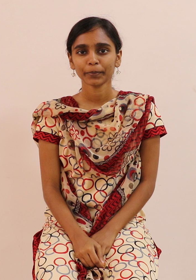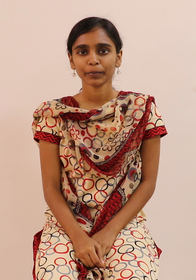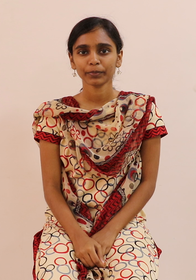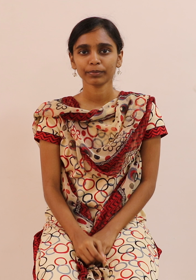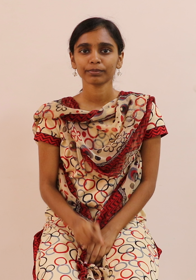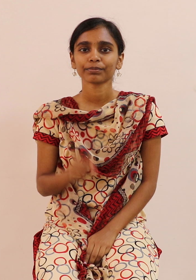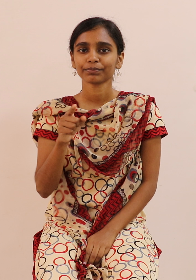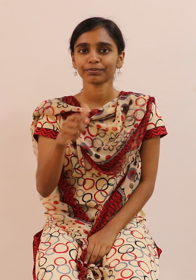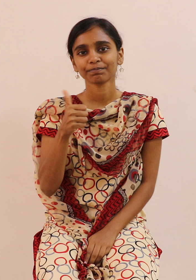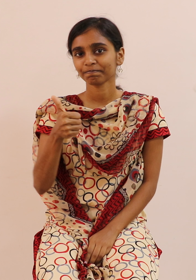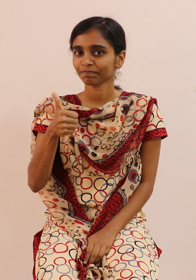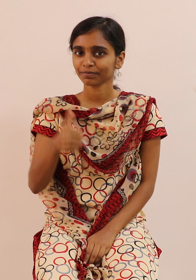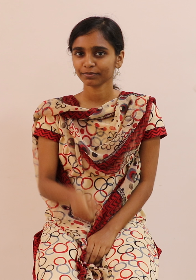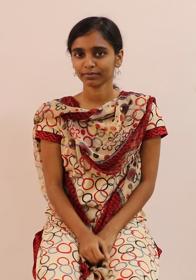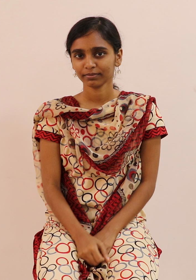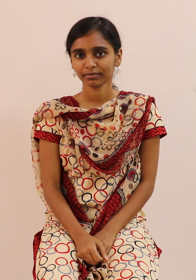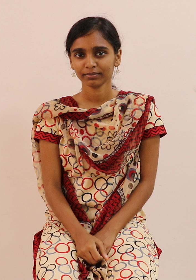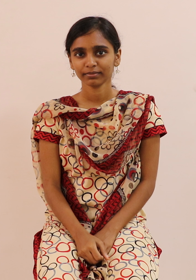you are good